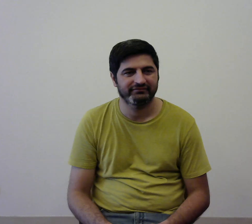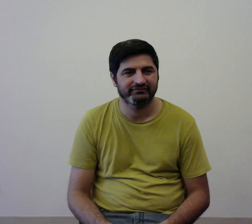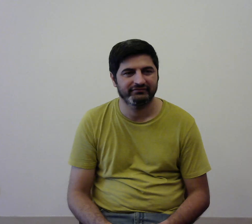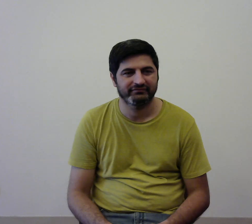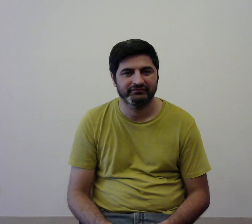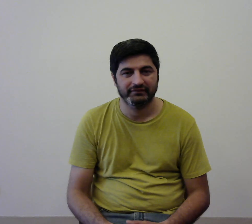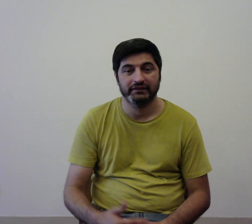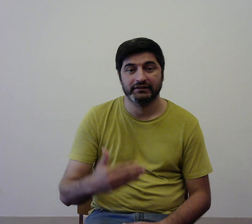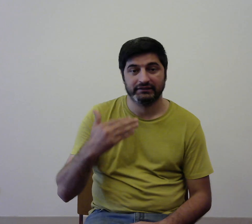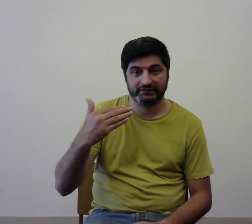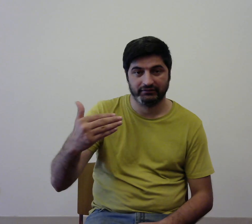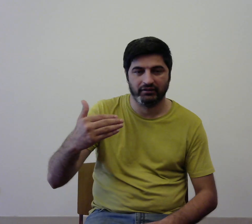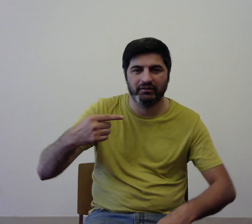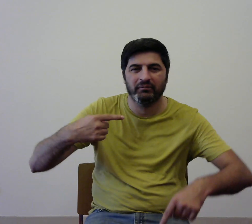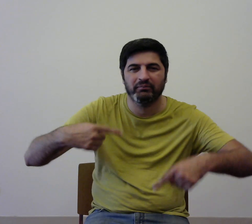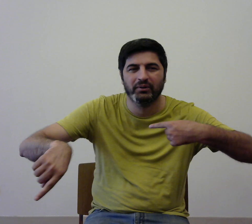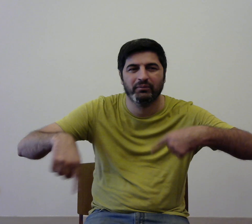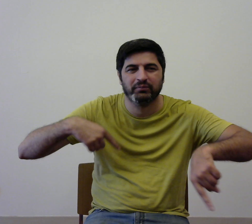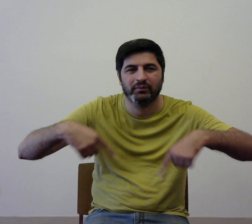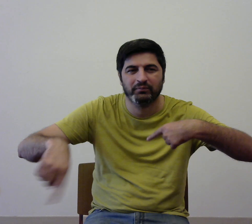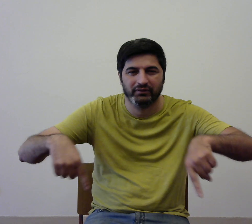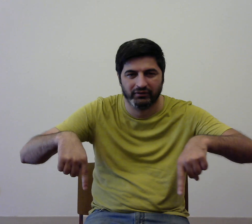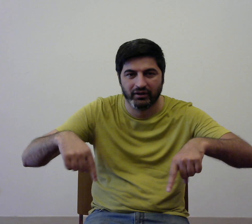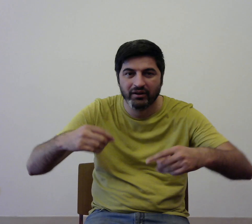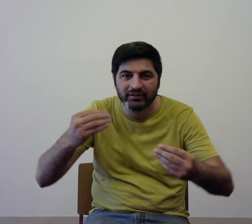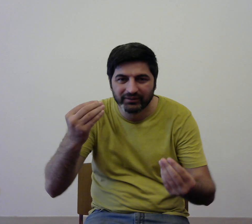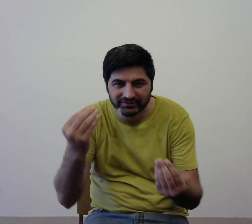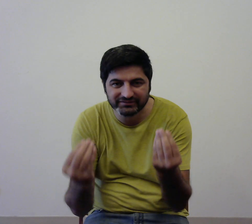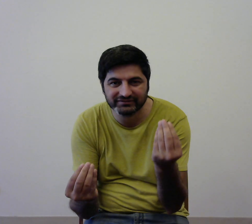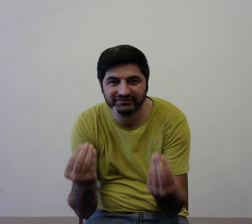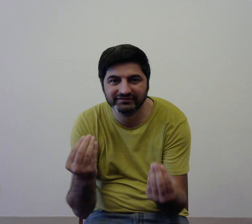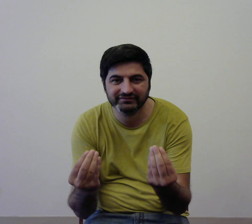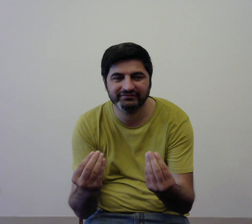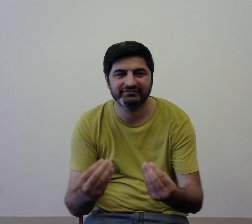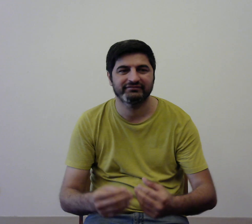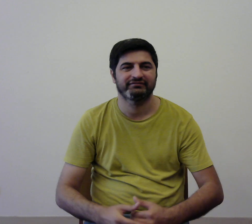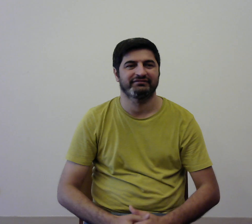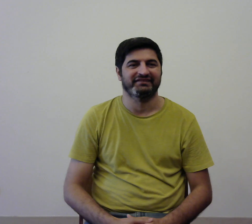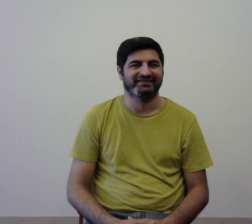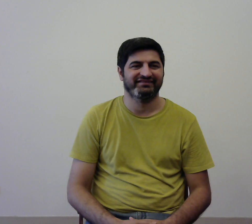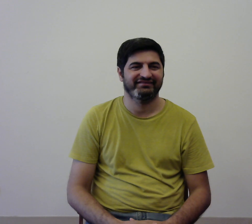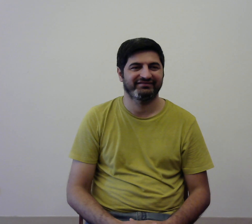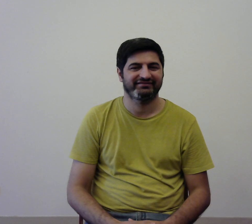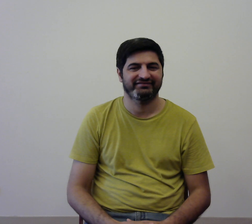Siz futbol oynayırsınız?